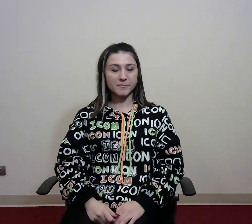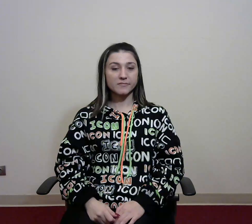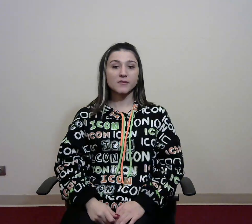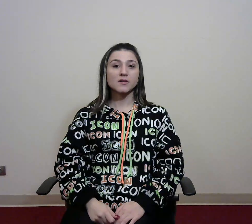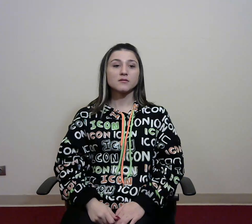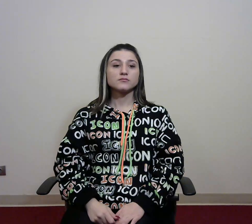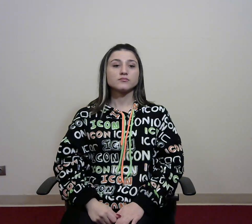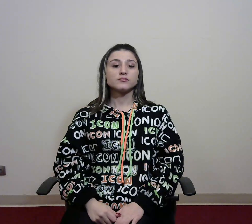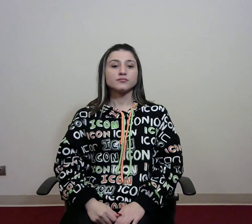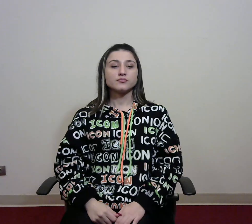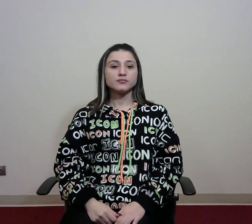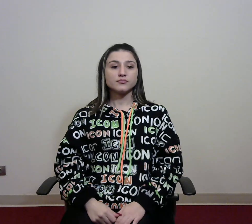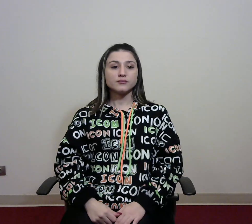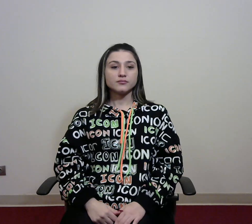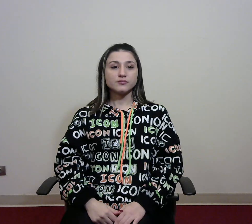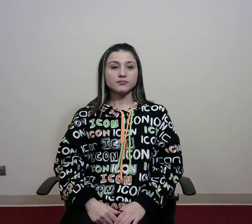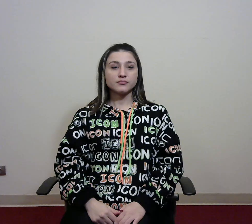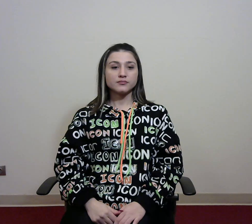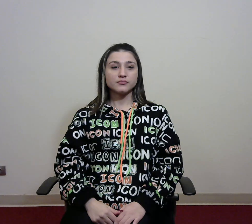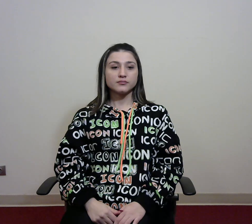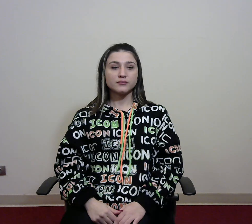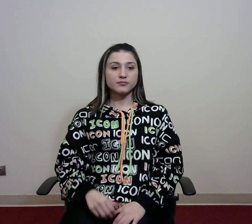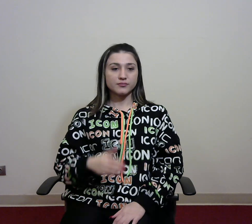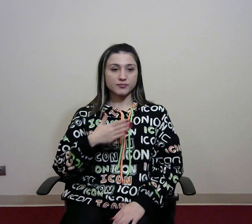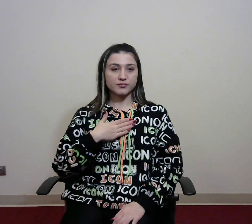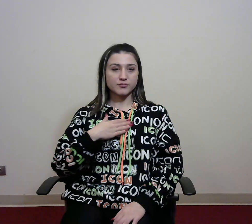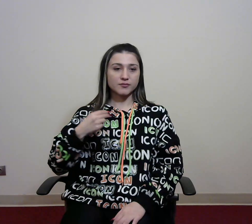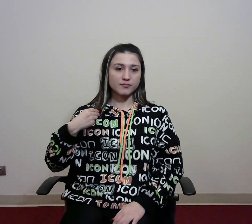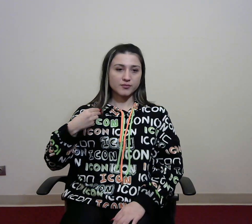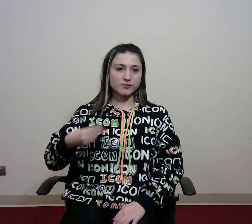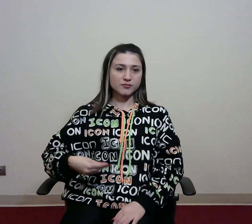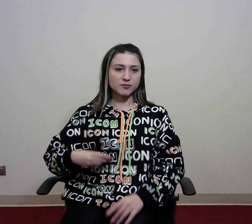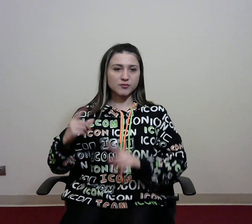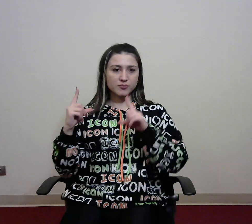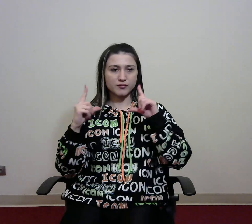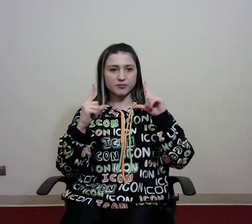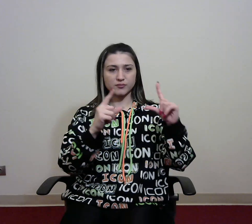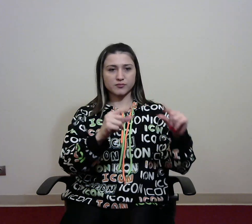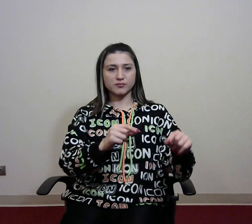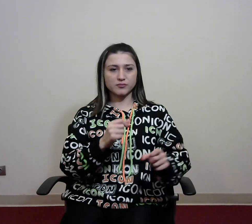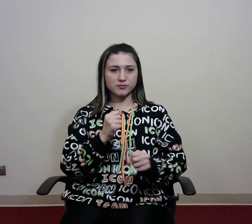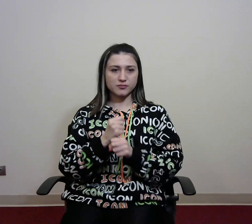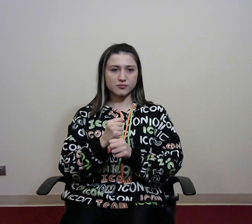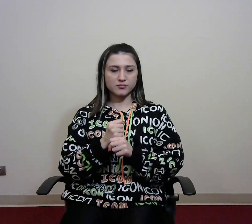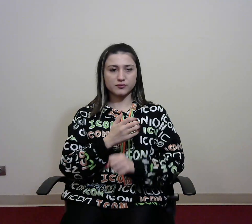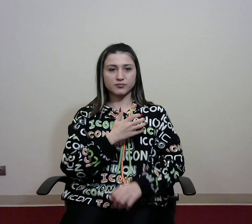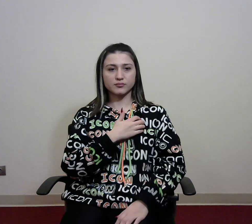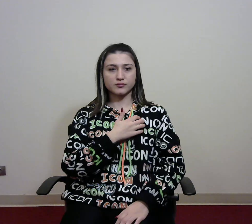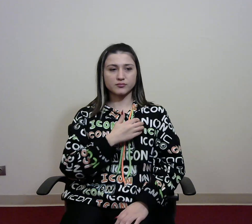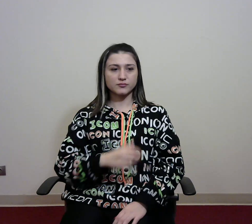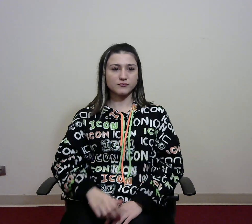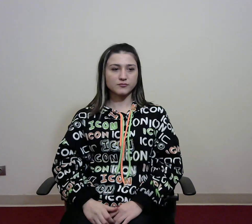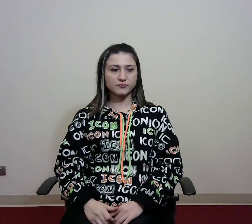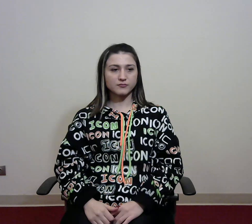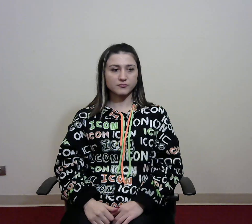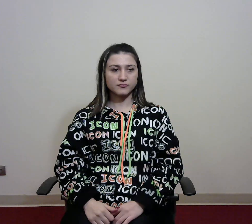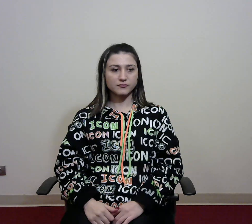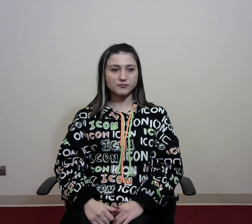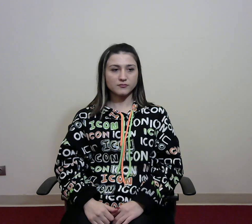Mən Fransaya səyahet etmək istəyirəm